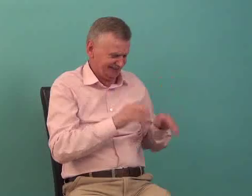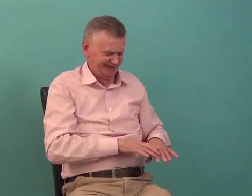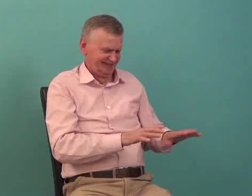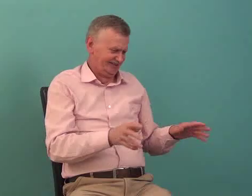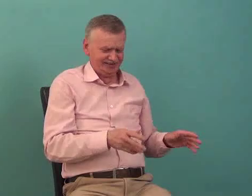Dobrze.